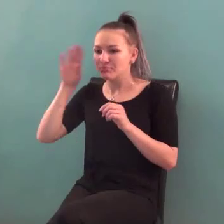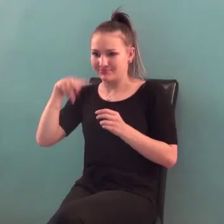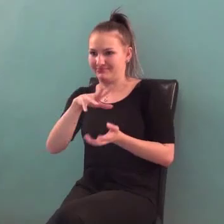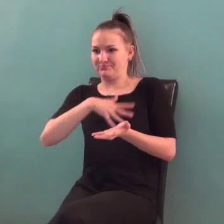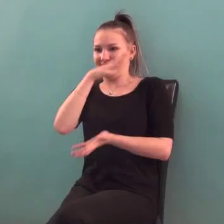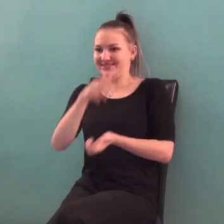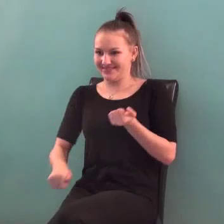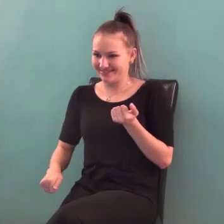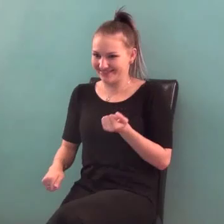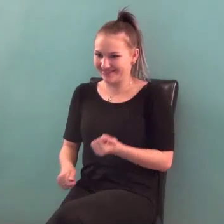Miś się go przestraszył.